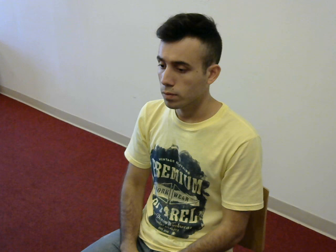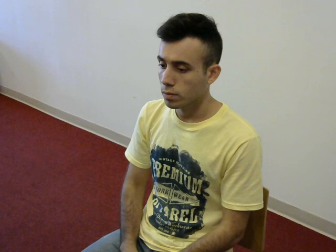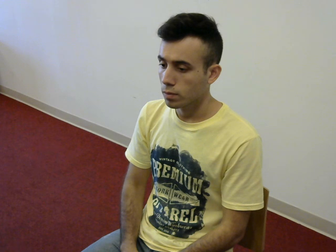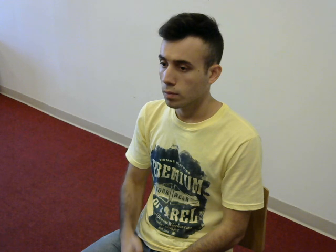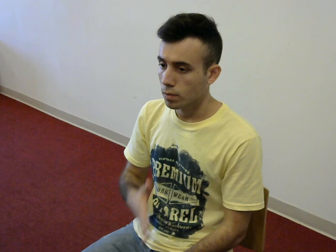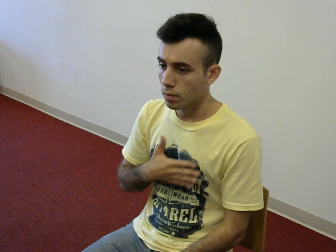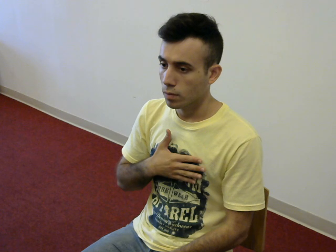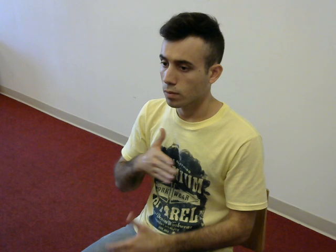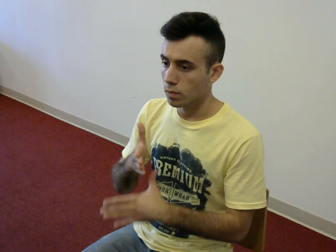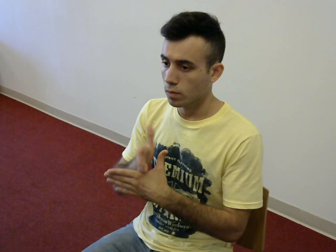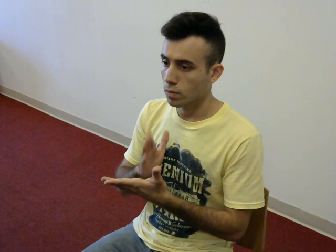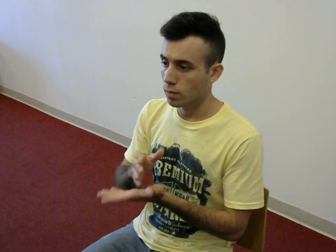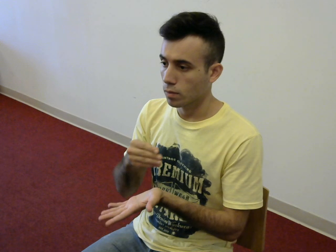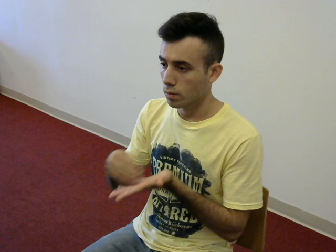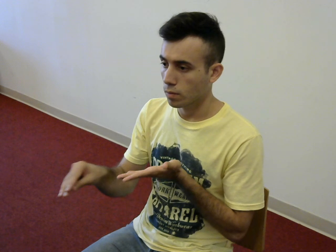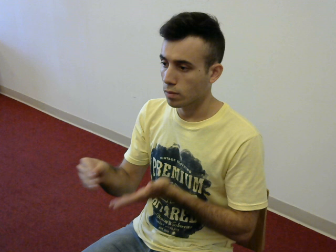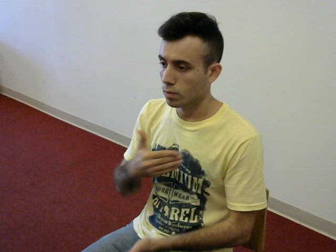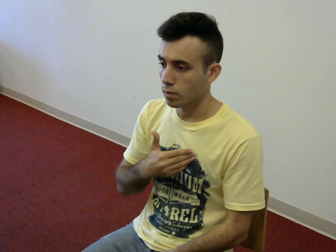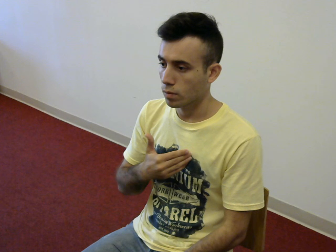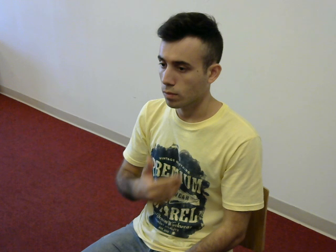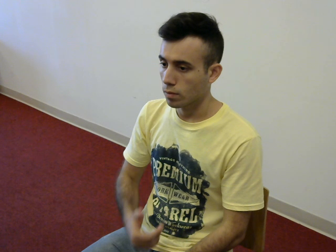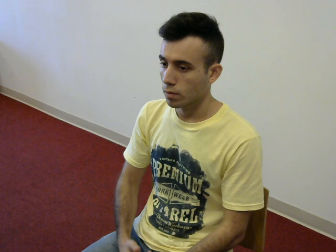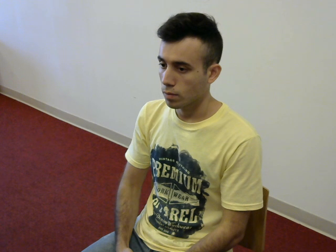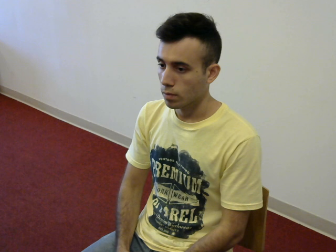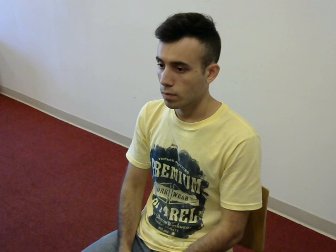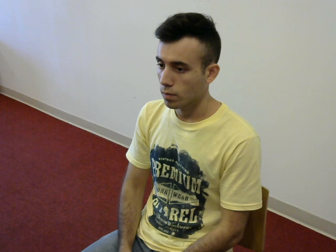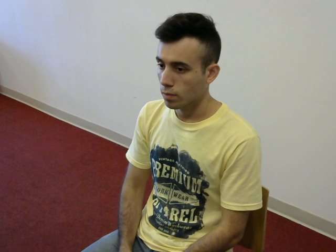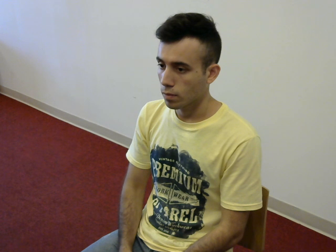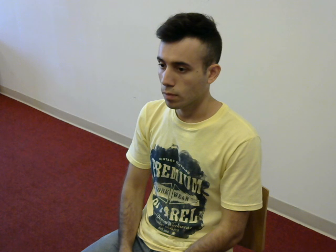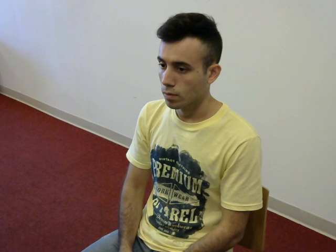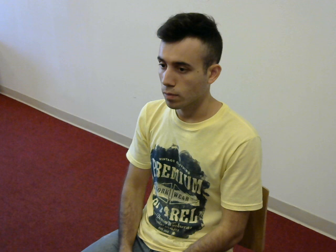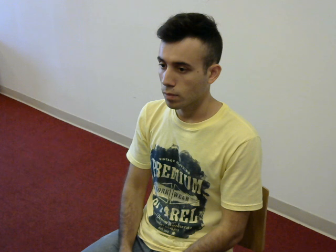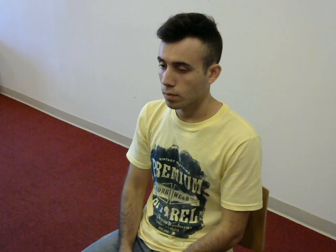Mən çörək almaq istəyirəm